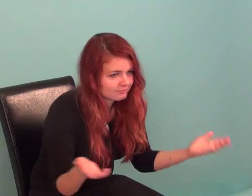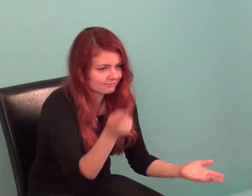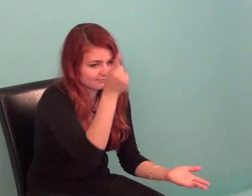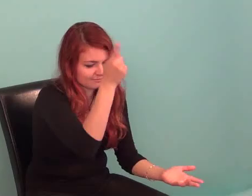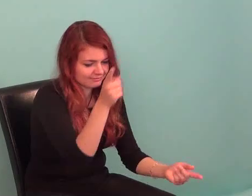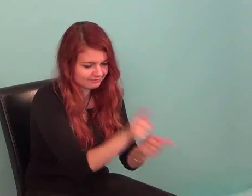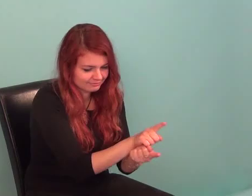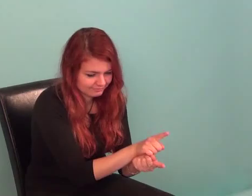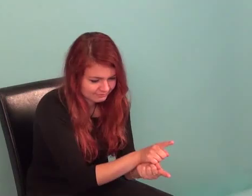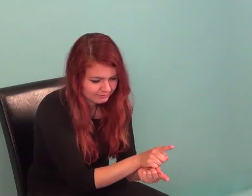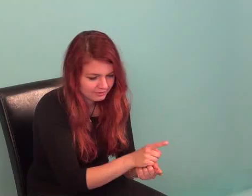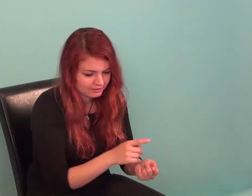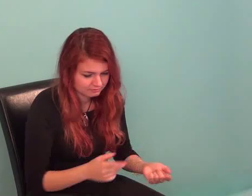Wtedy się spotkamy.